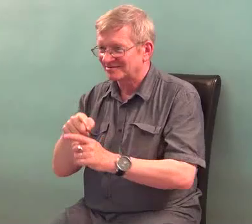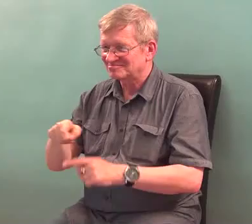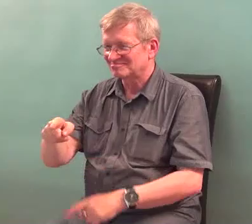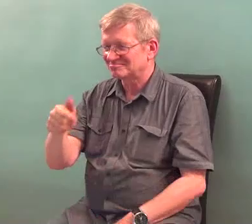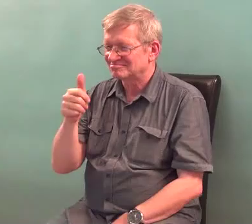Super.